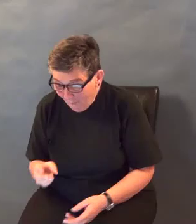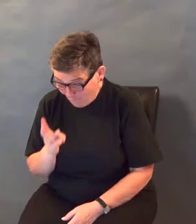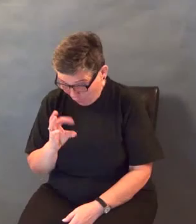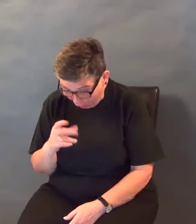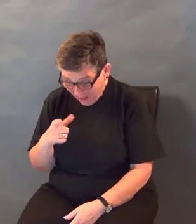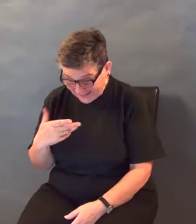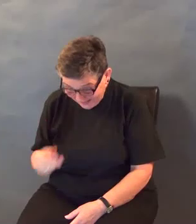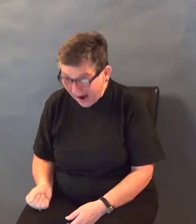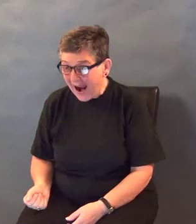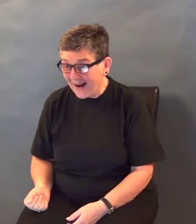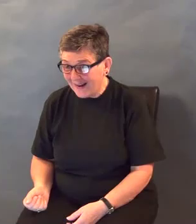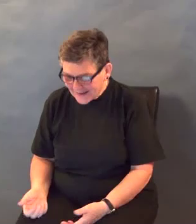Wolna?